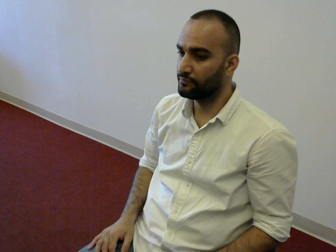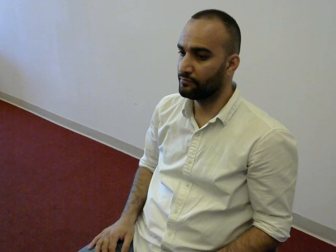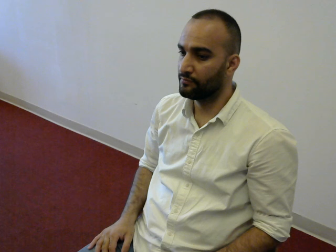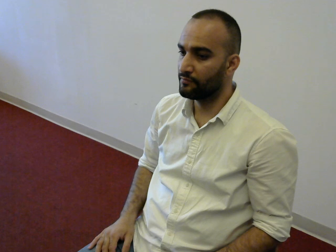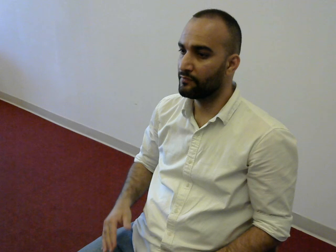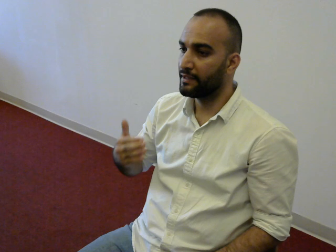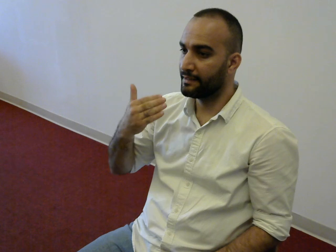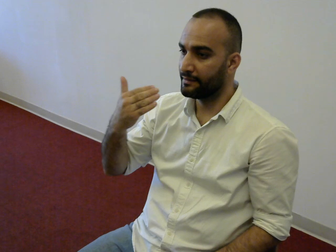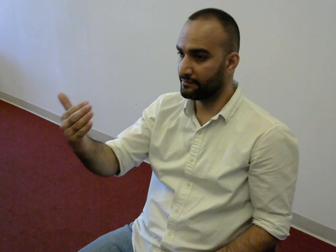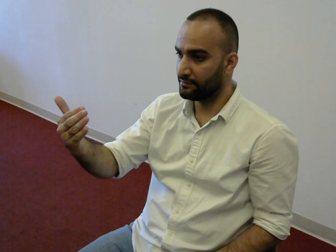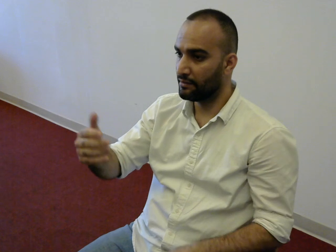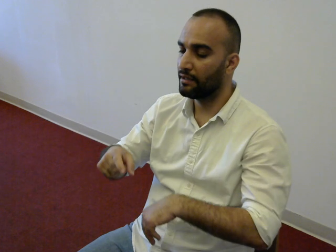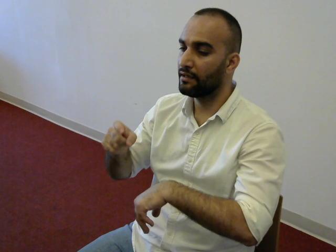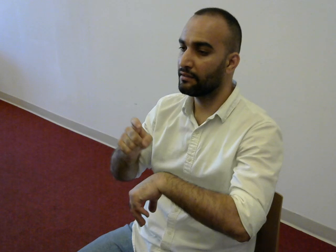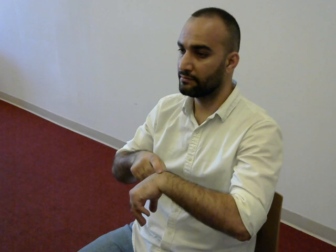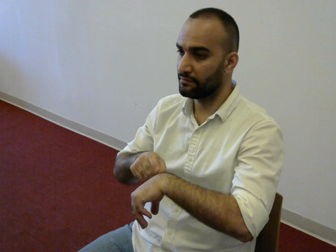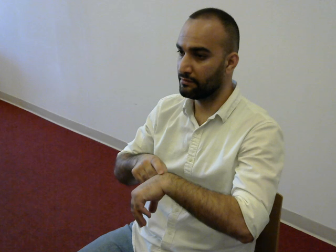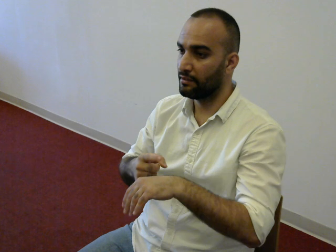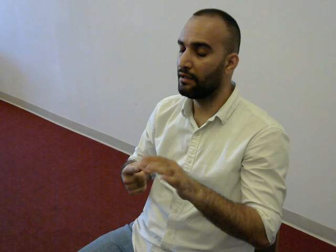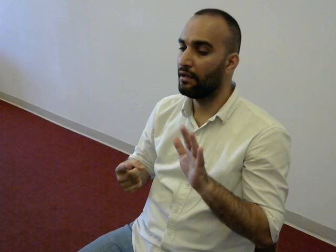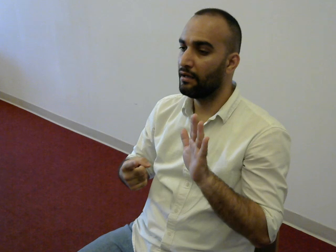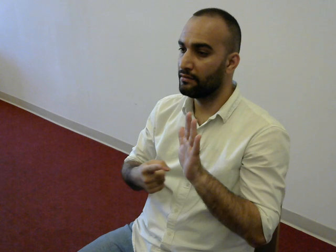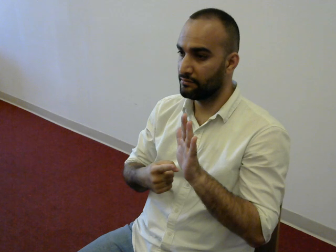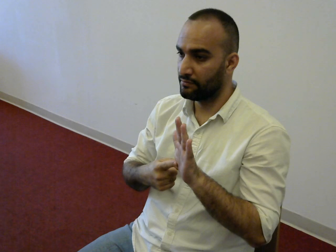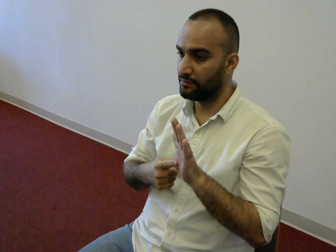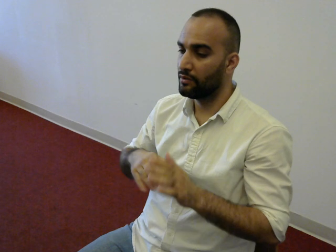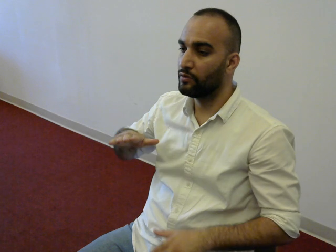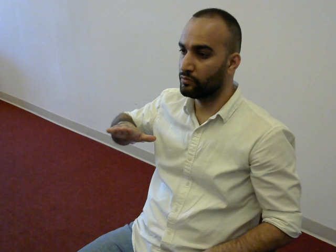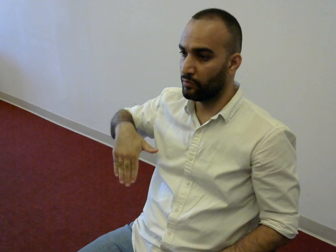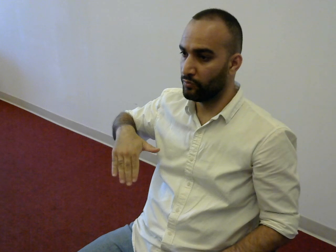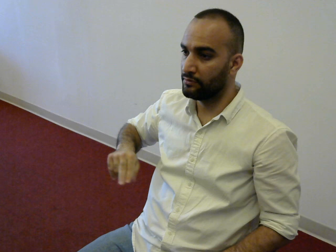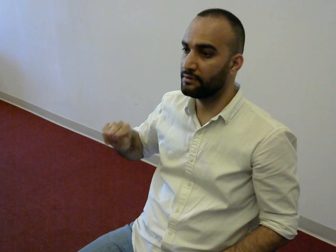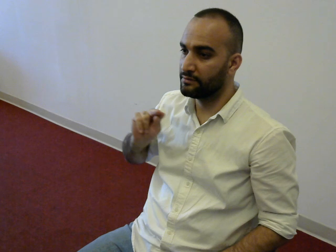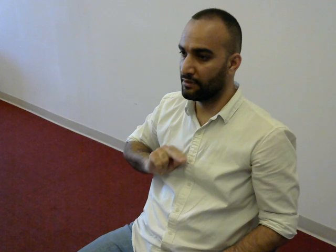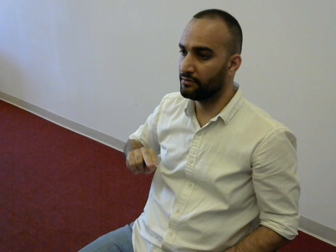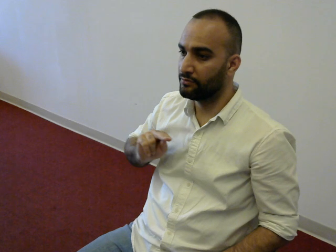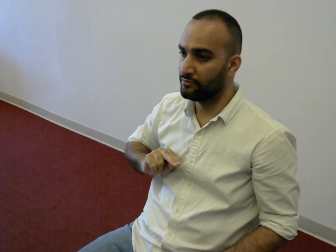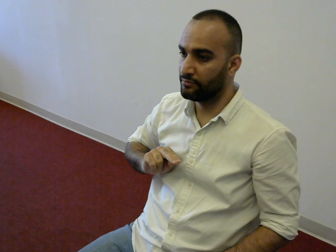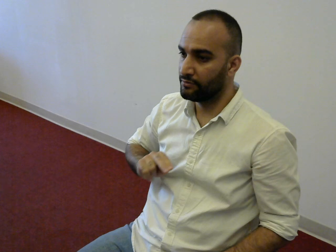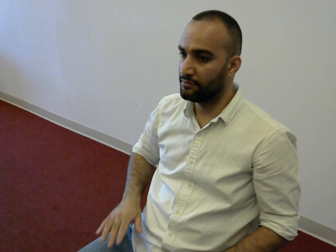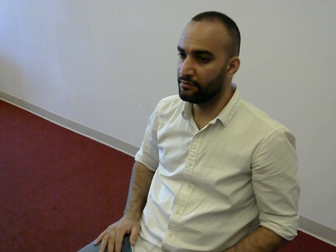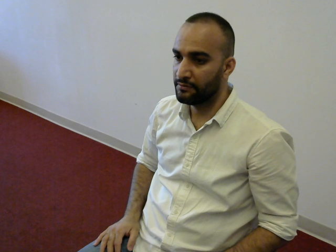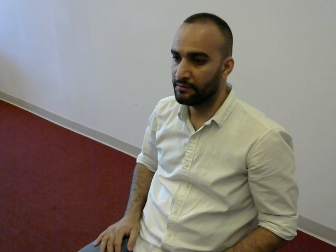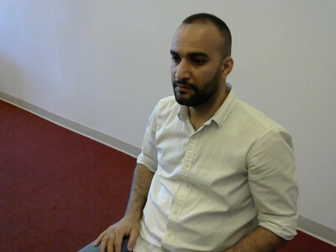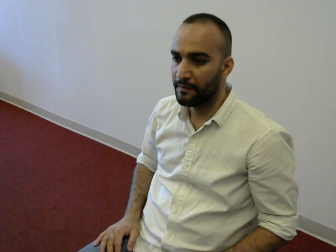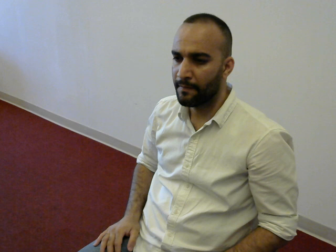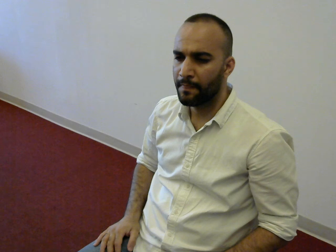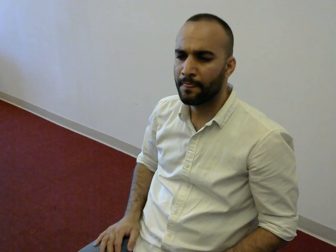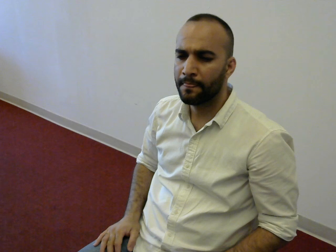Siz saat 6-dan sonra işləyirsiz?